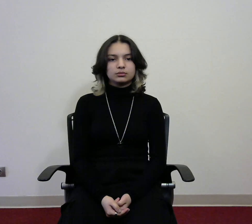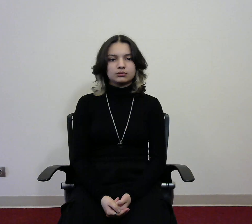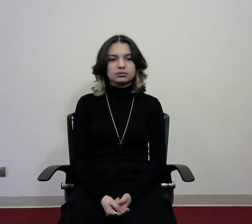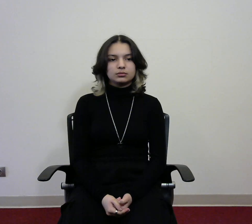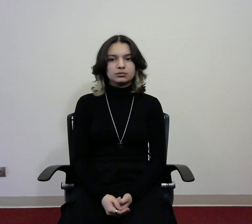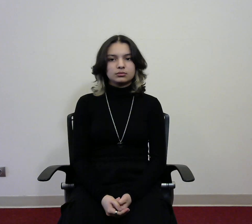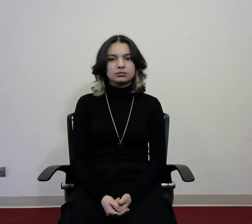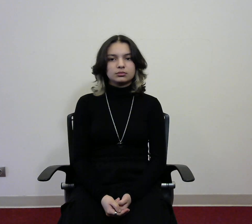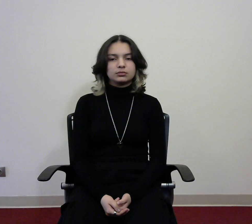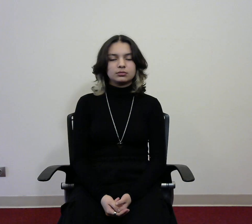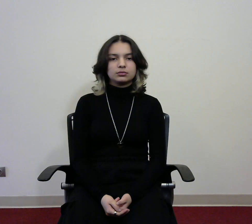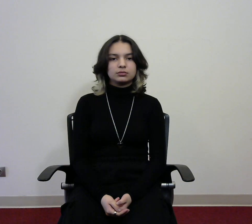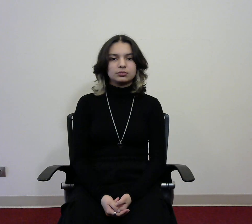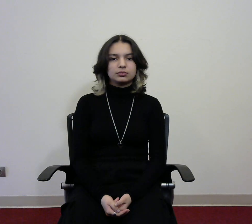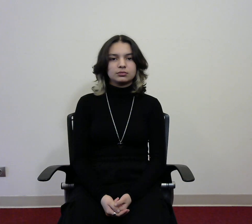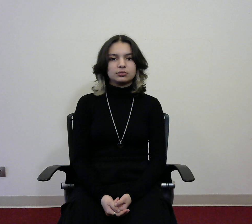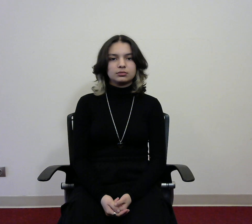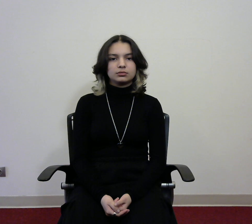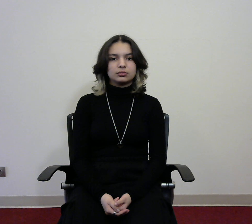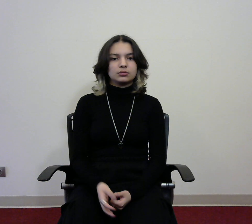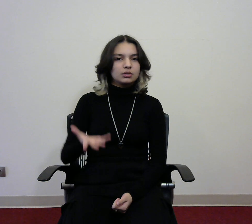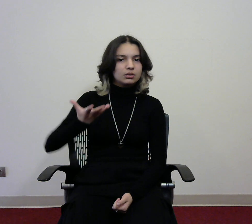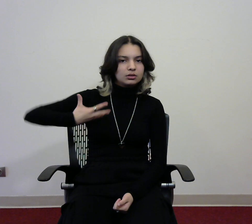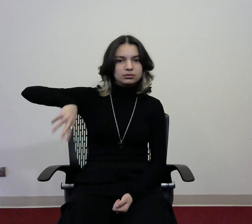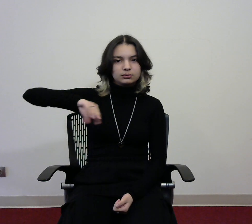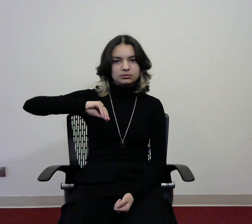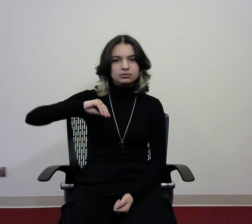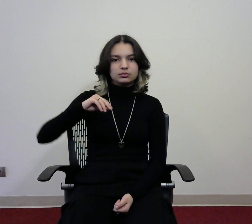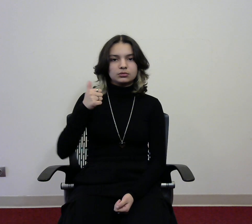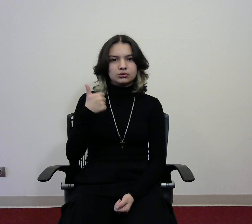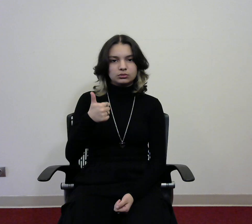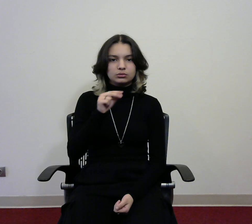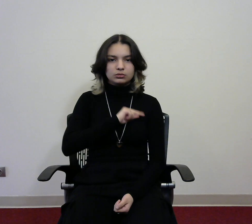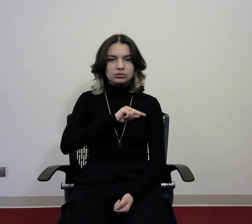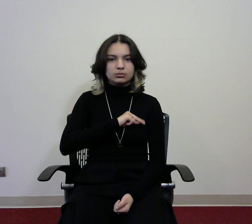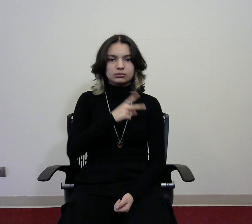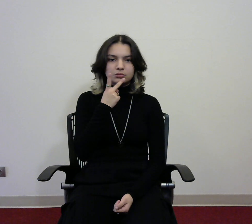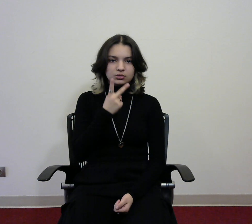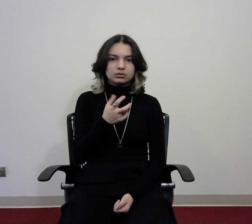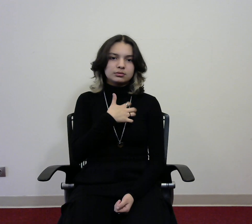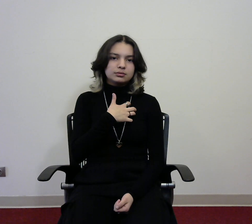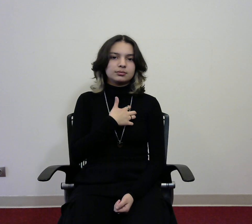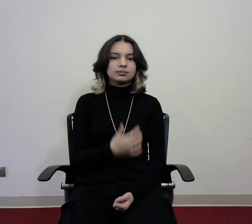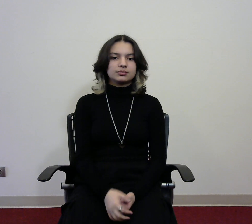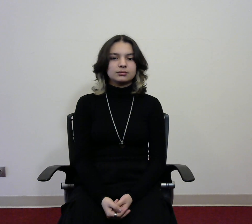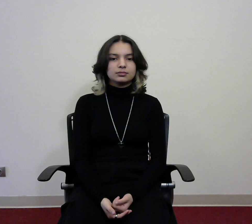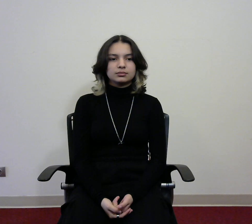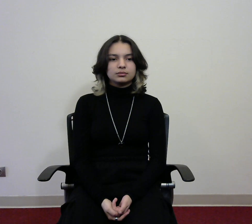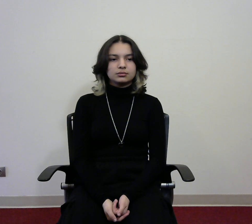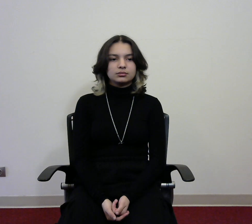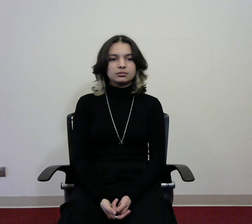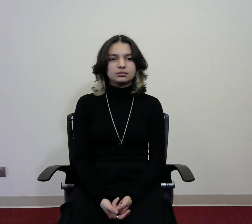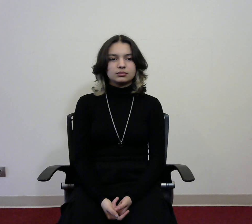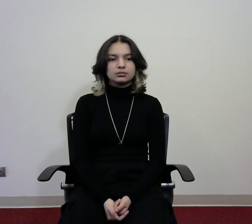Hamı yaxşı işlər görmək istəyir